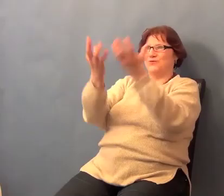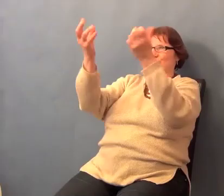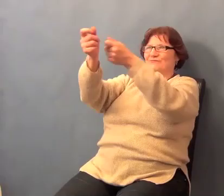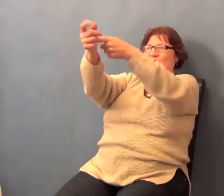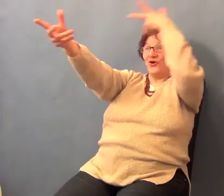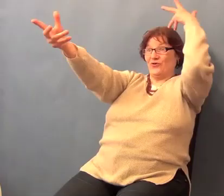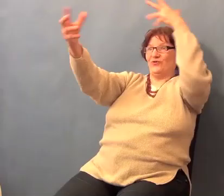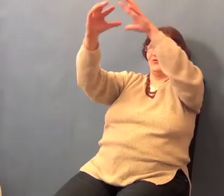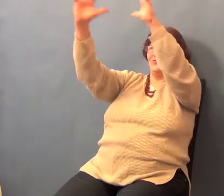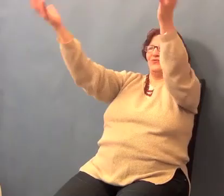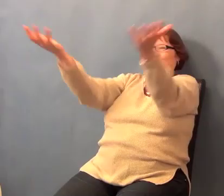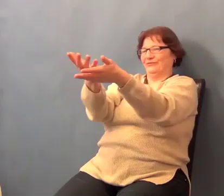Strzelił w dużego arbuza.